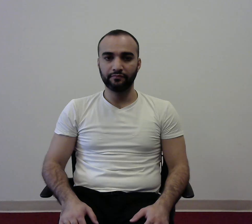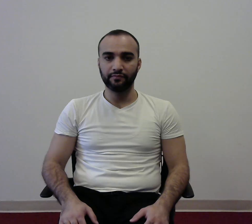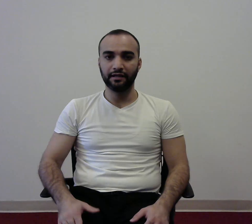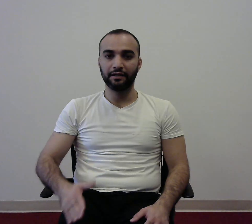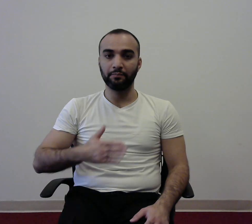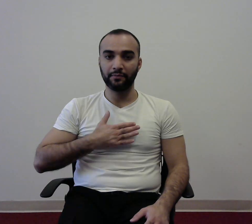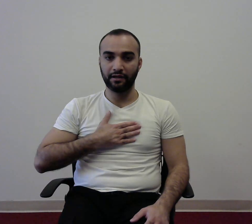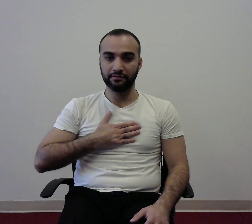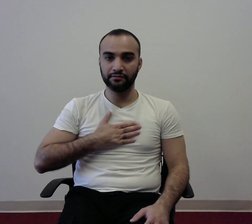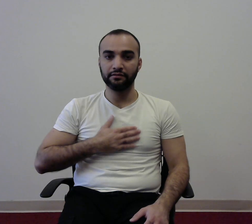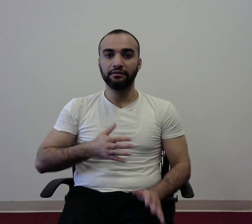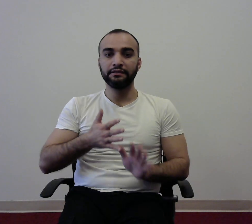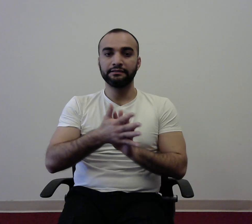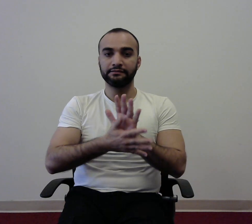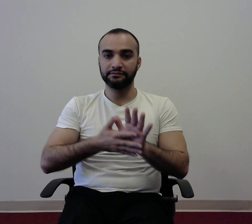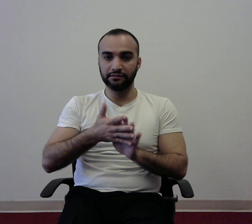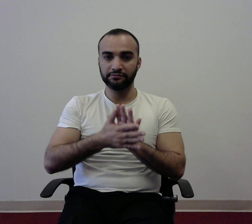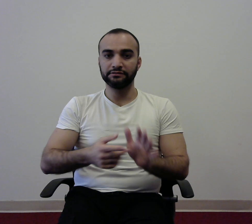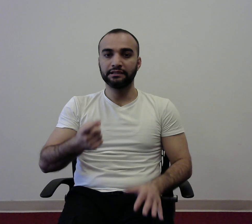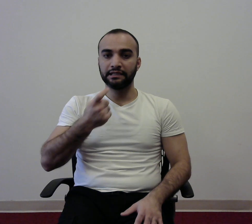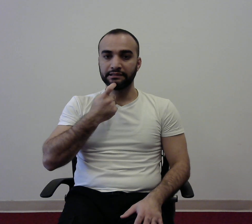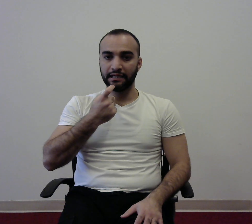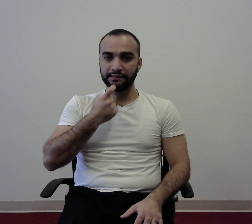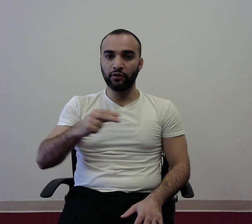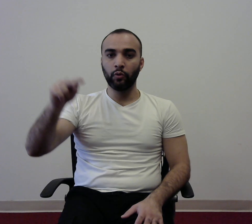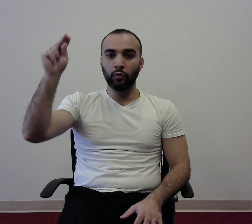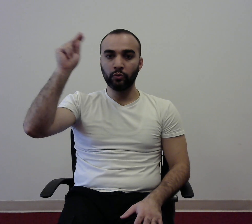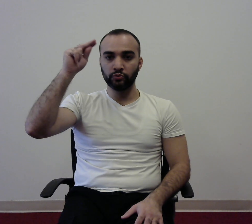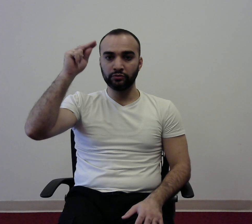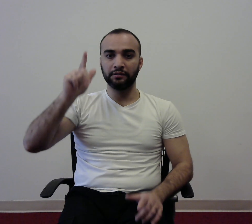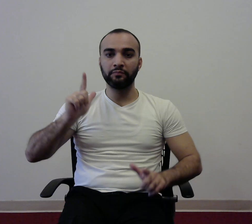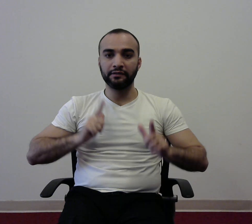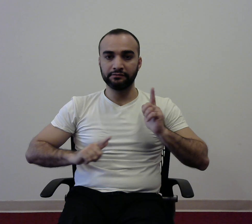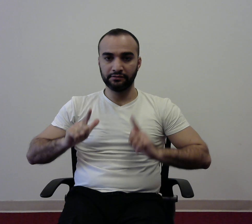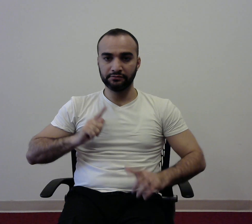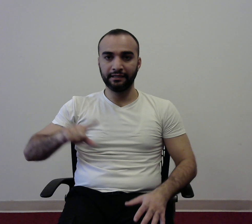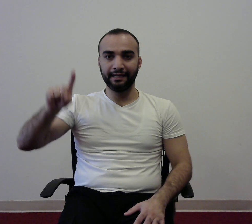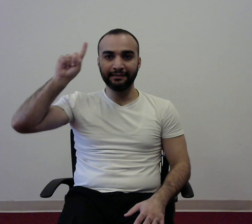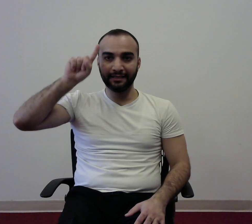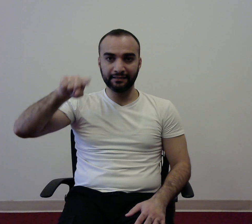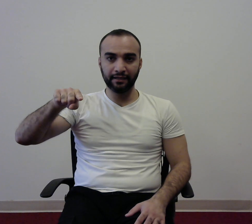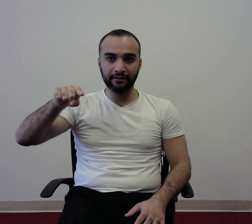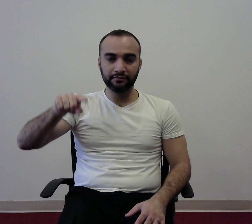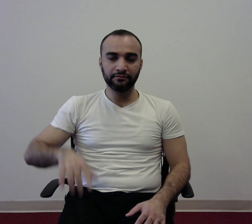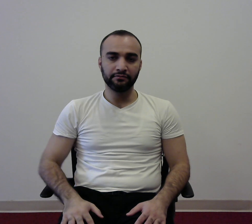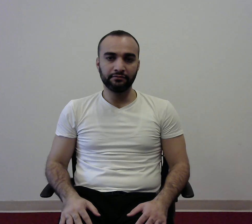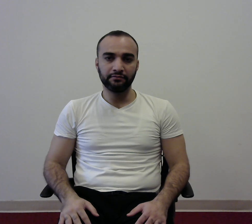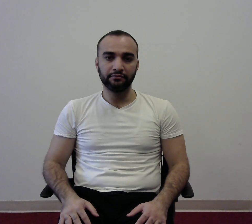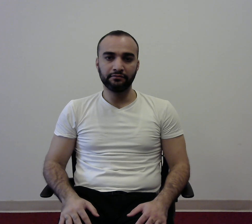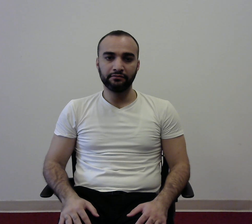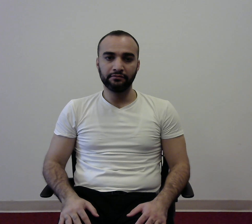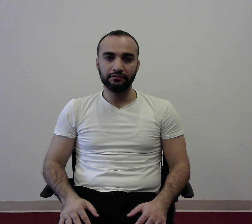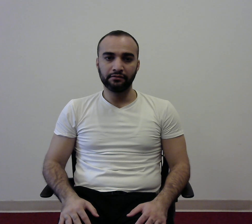Mən işarə dilini öyrədən müəllim tanıyıram